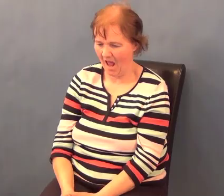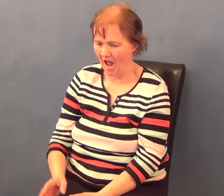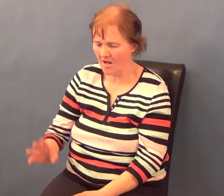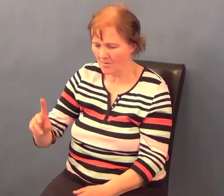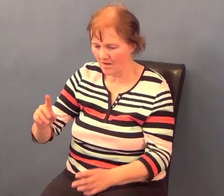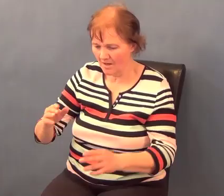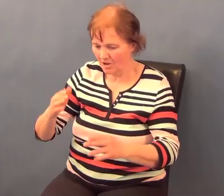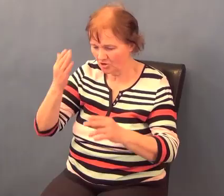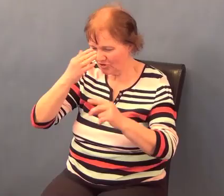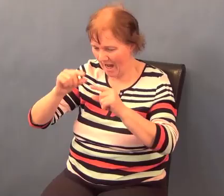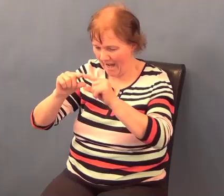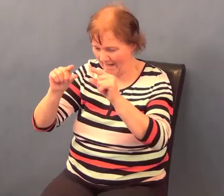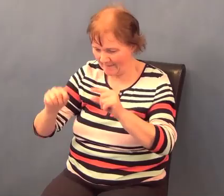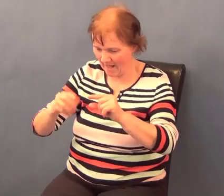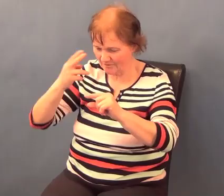Czarny kształt w kształcie bumeranga.